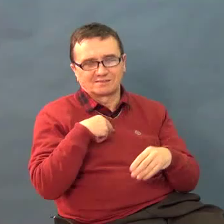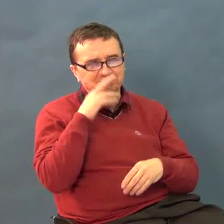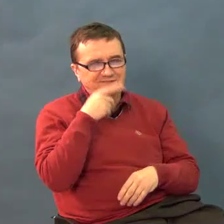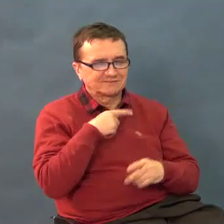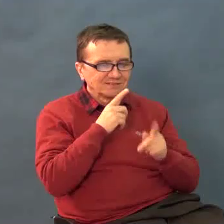Ja się zorientowałem.